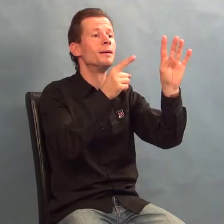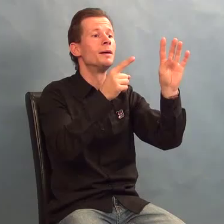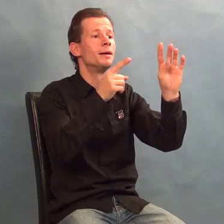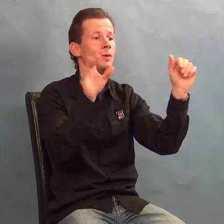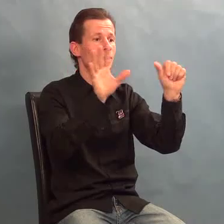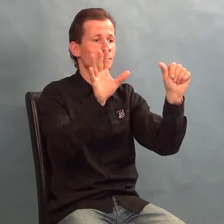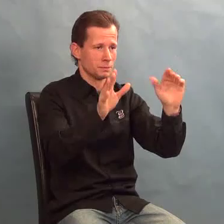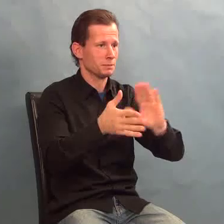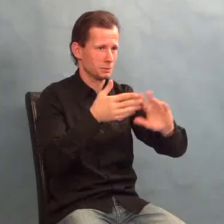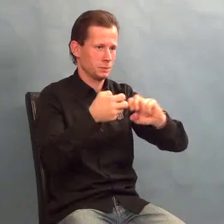O szóstej mogę, nie ma problemu.